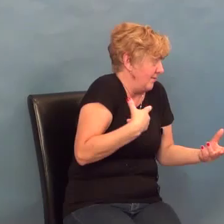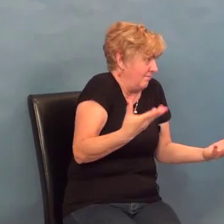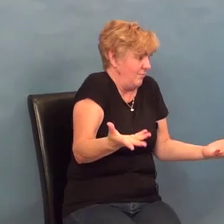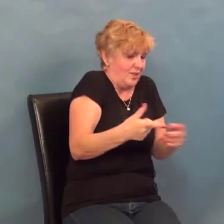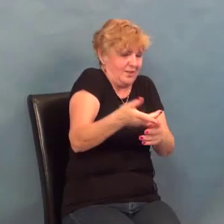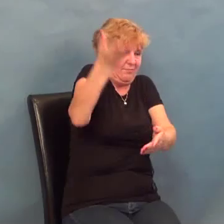To było dawno.